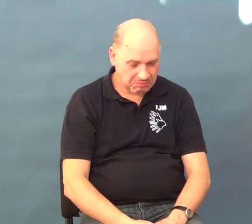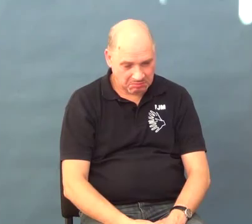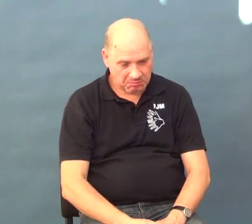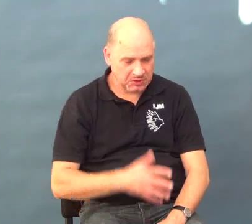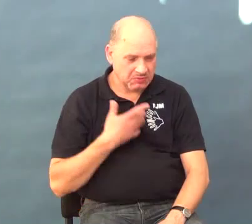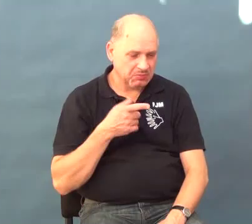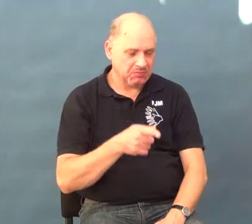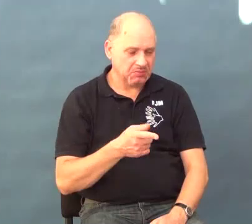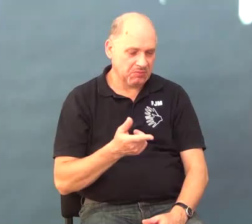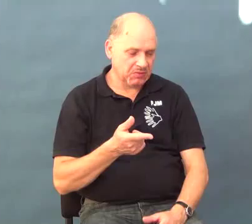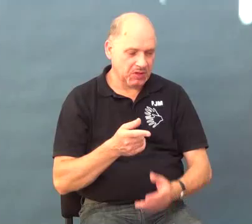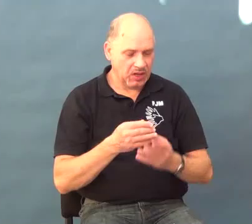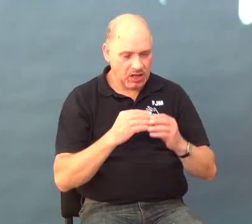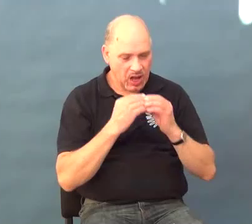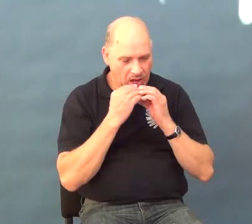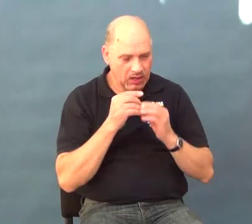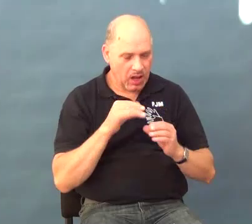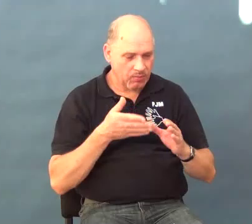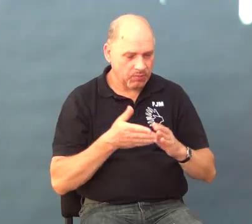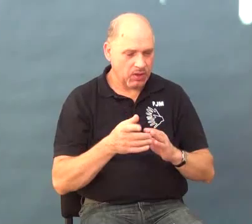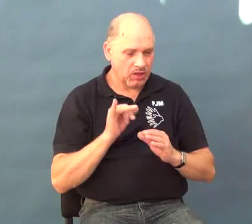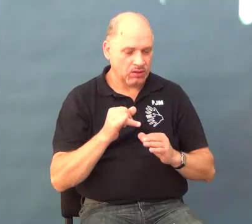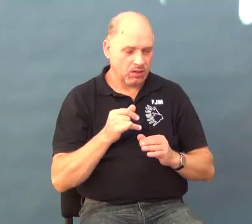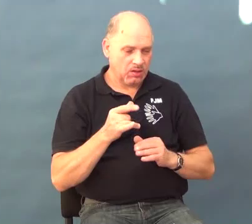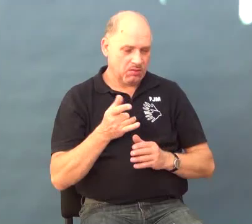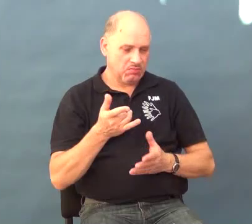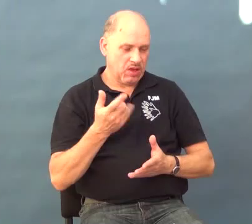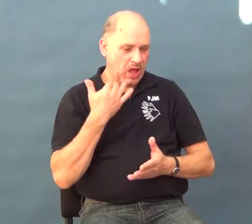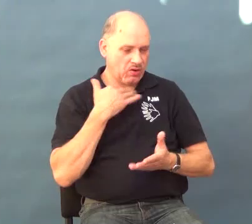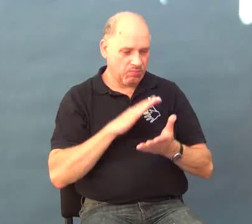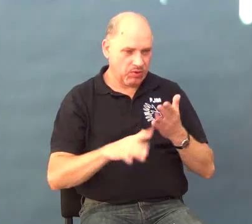Jeść... i bez alkoholu.